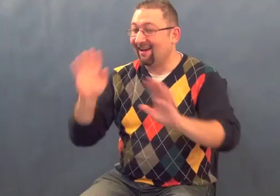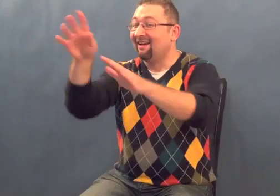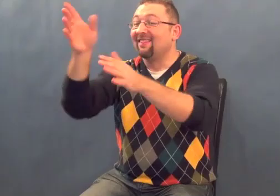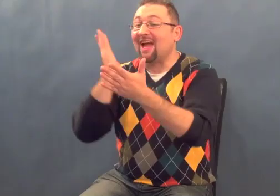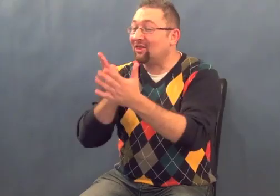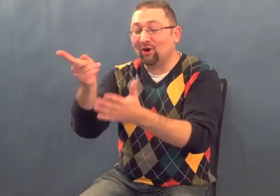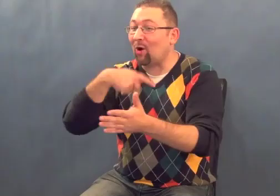Nie tylko my.